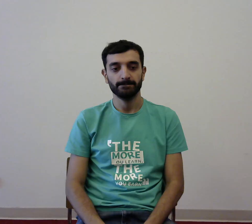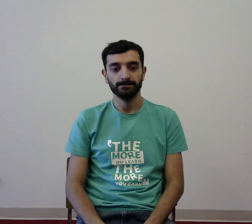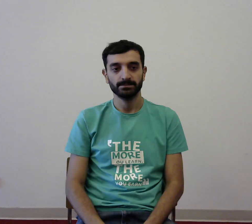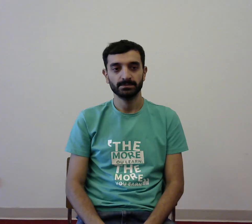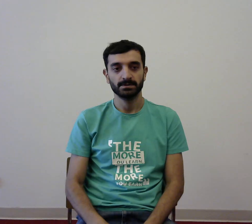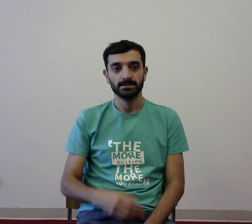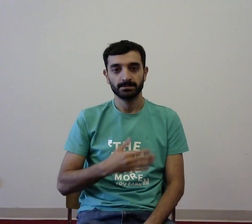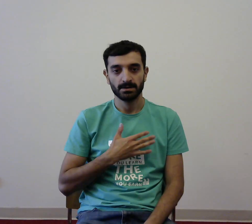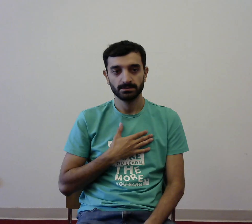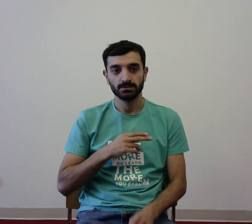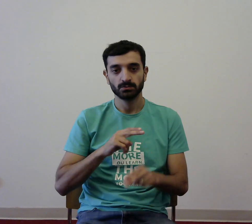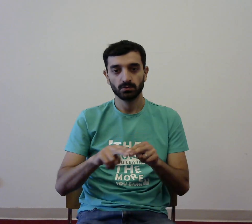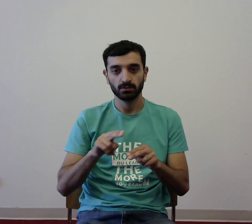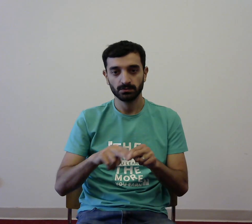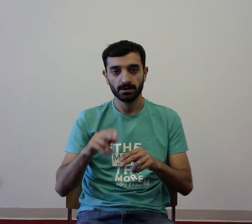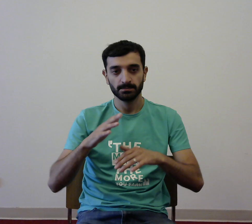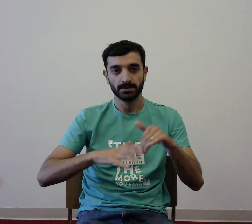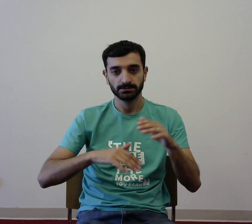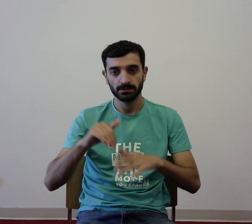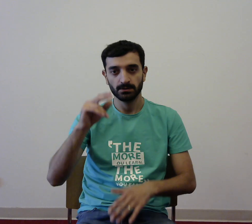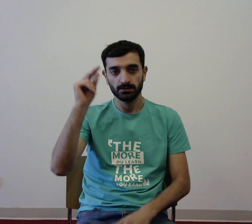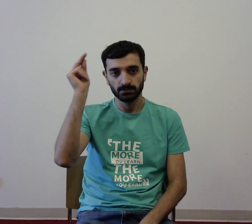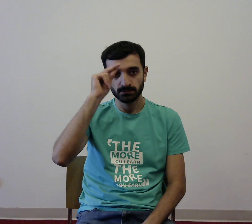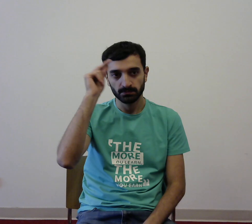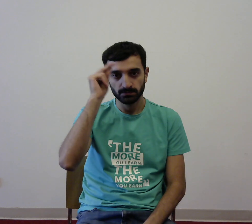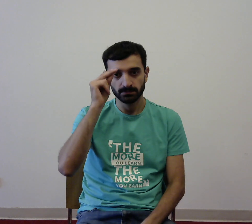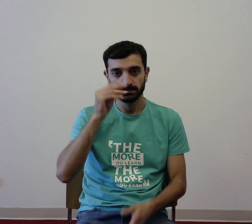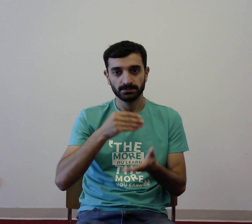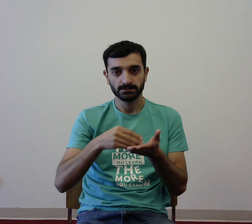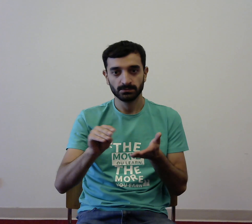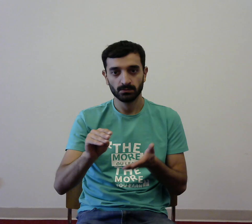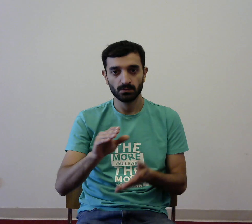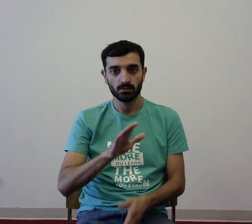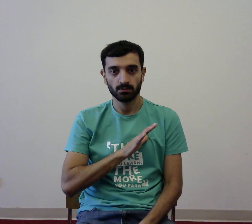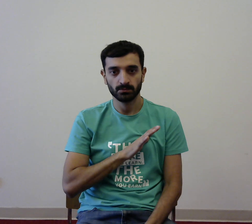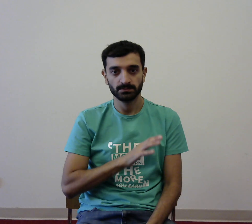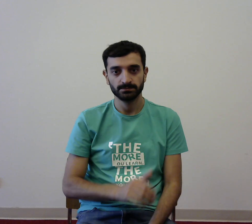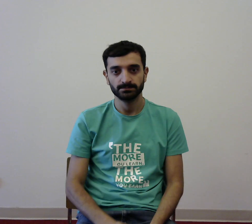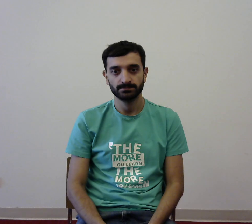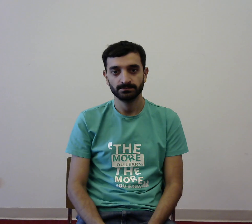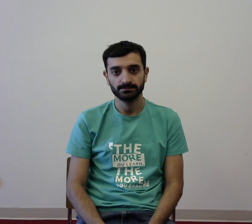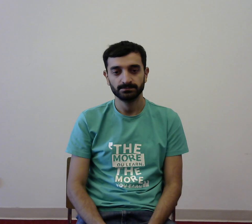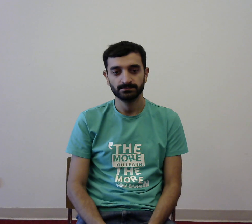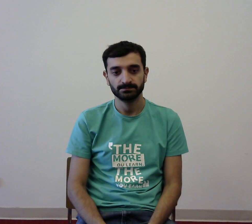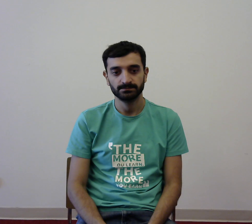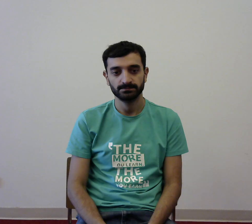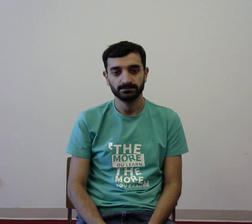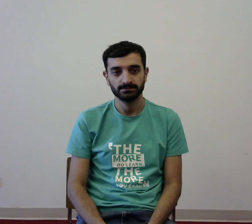Mən dülgər peşəsinin təhsilini almışam